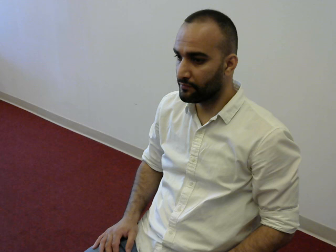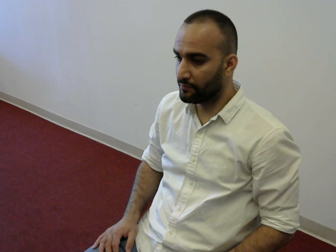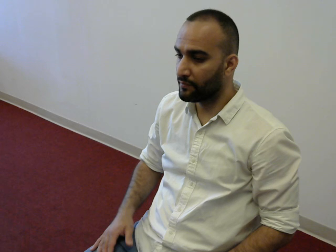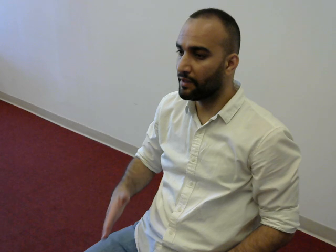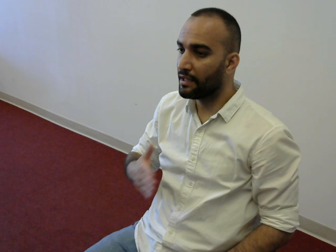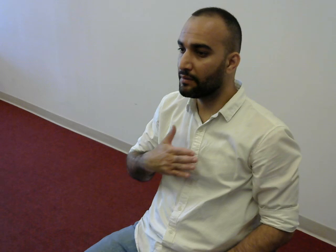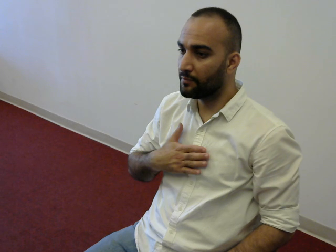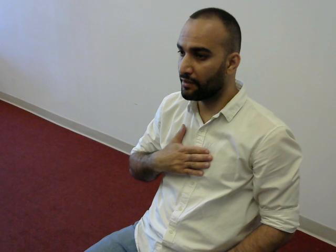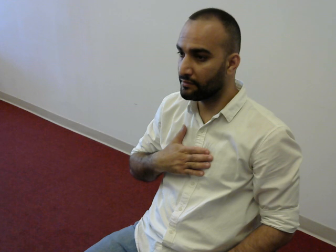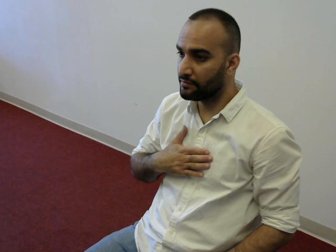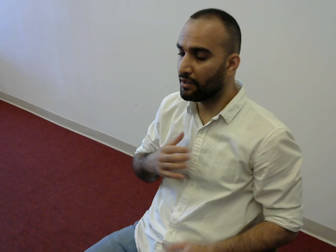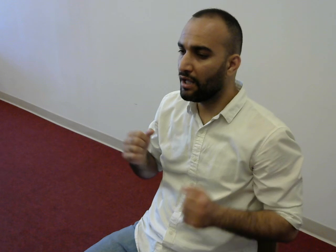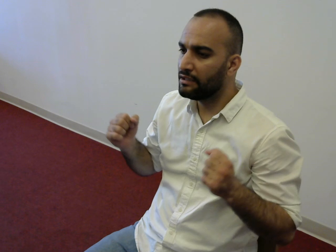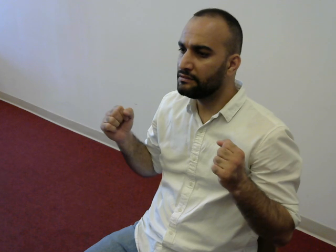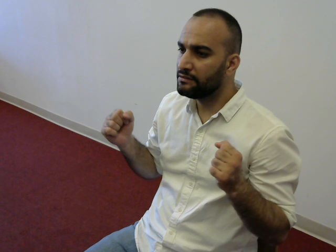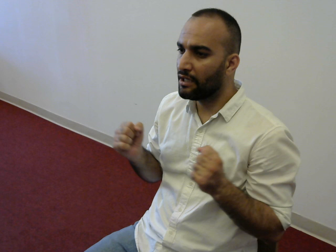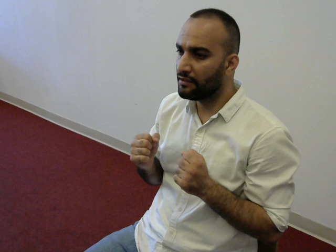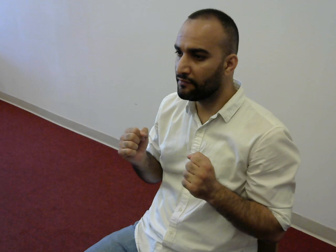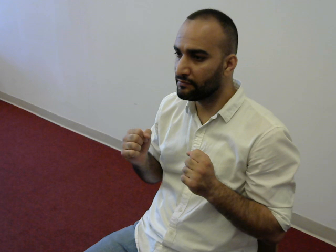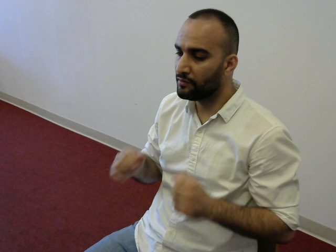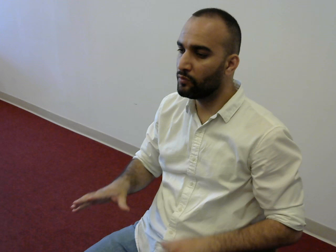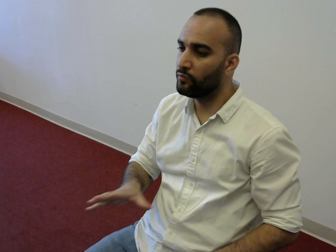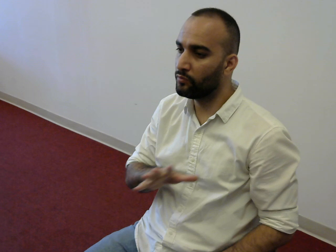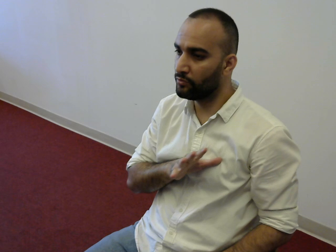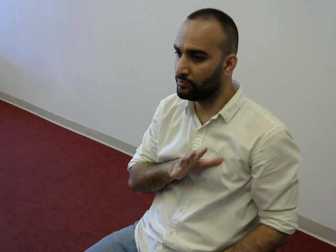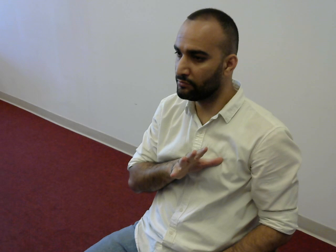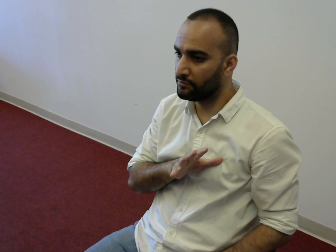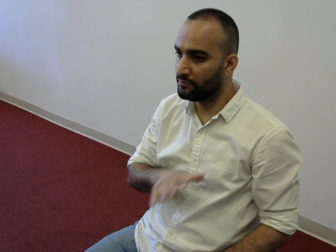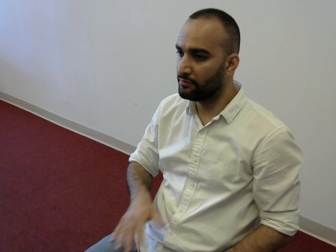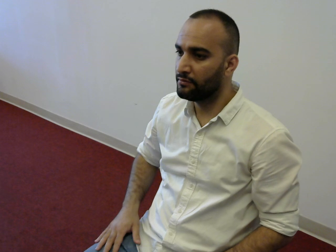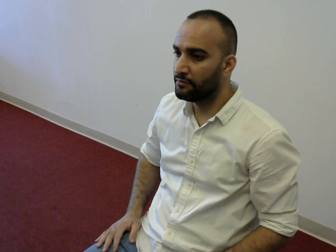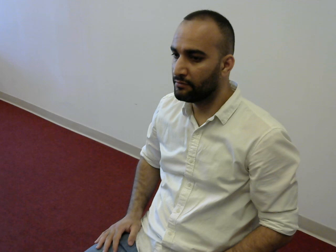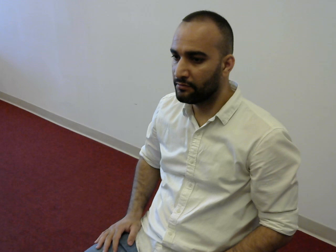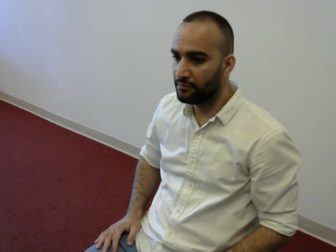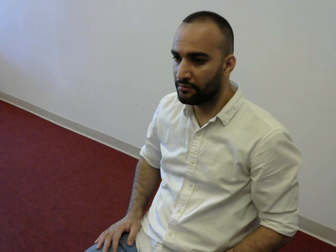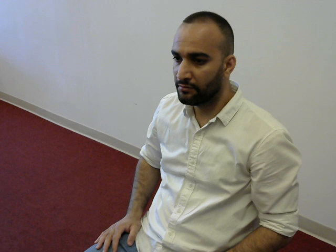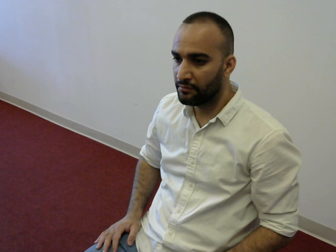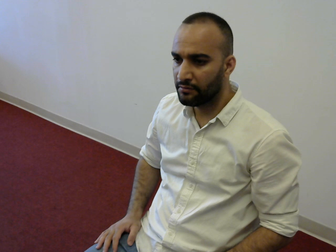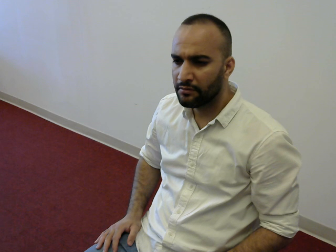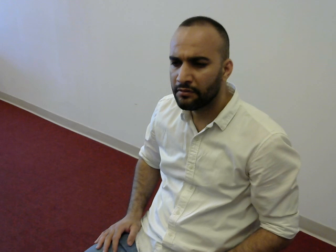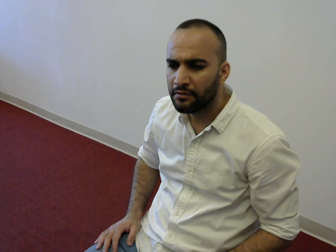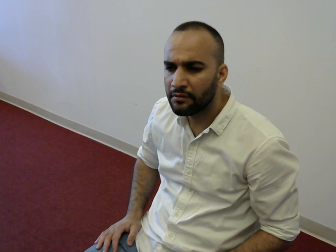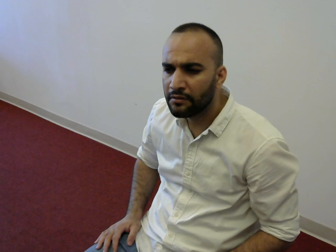Mən sətəlcəm olmuşam